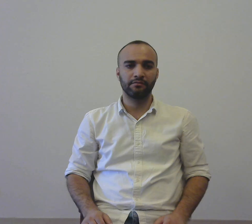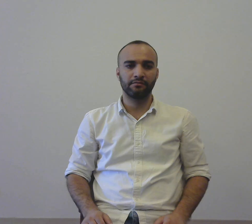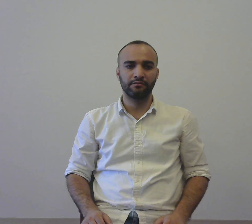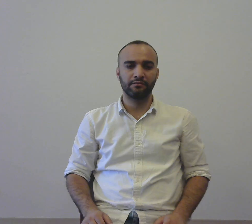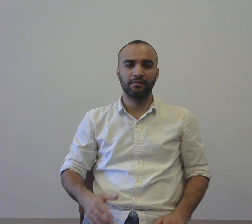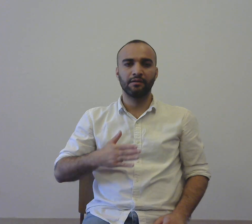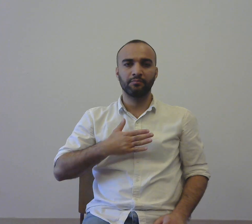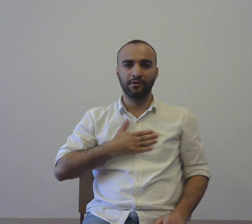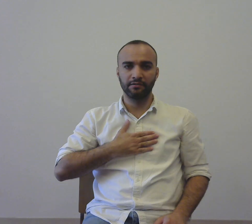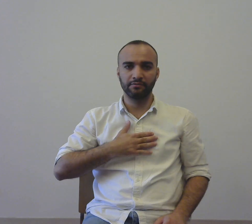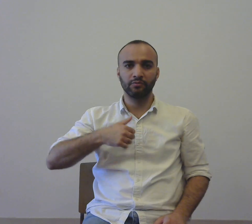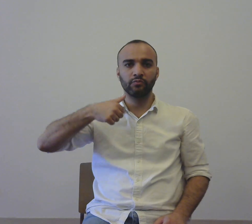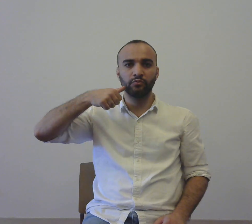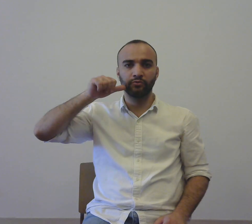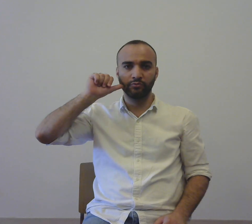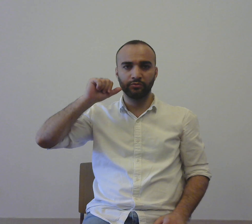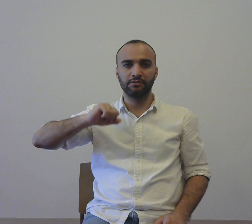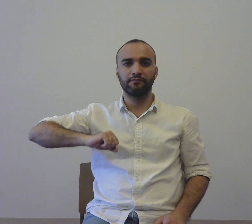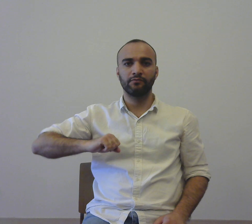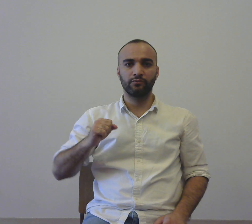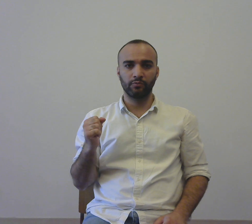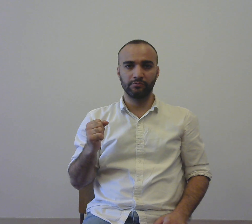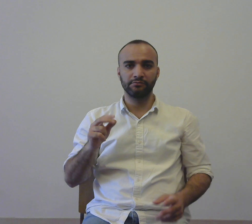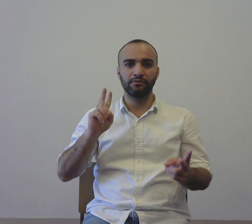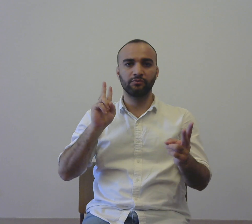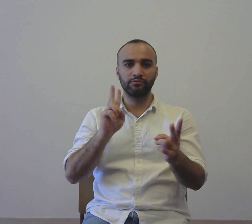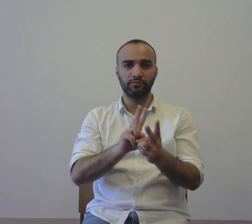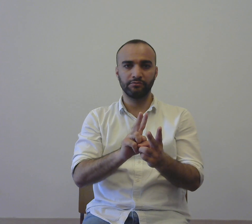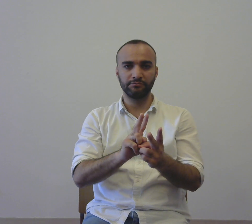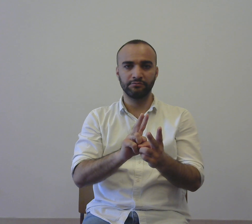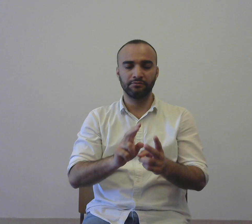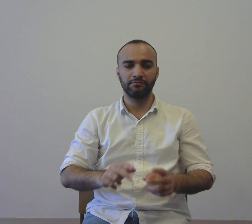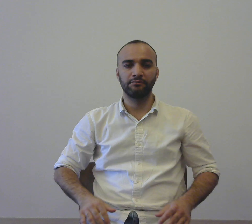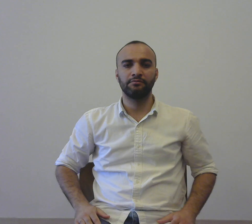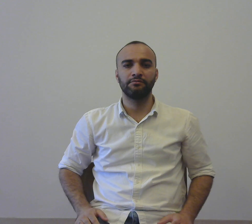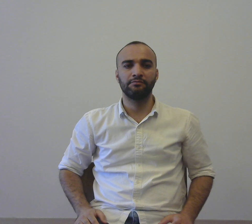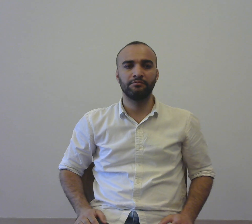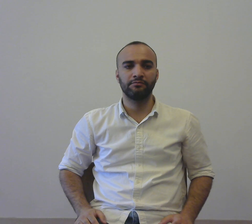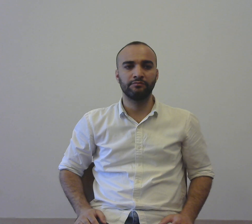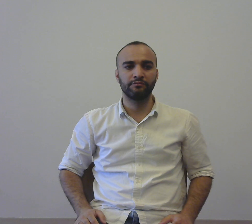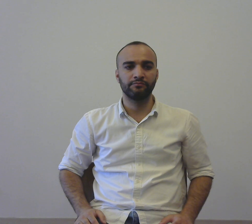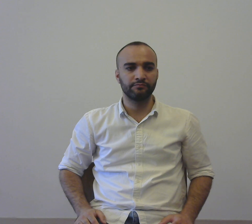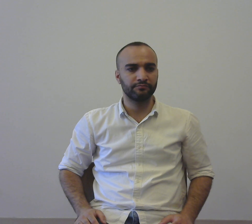Mən dünən dostlarımla görüşmüşdüm